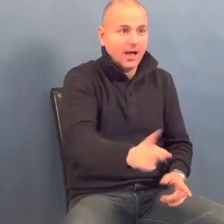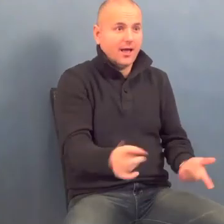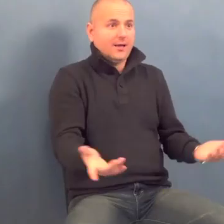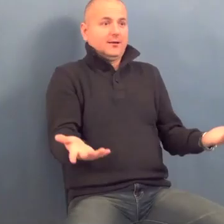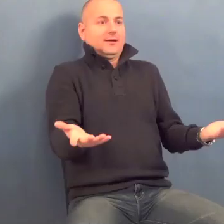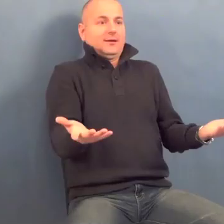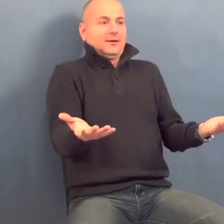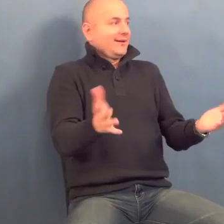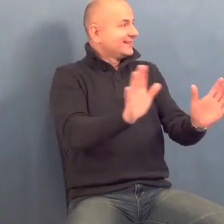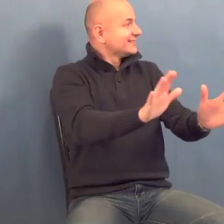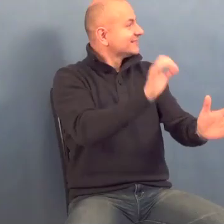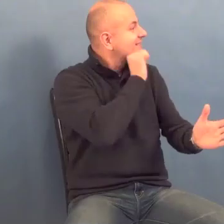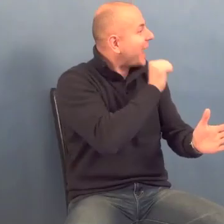A tak nie wolno.